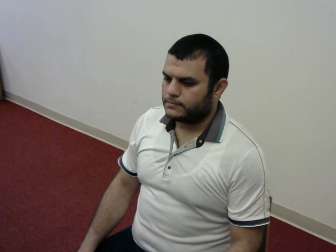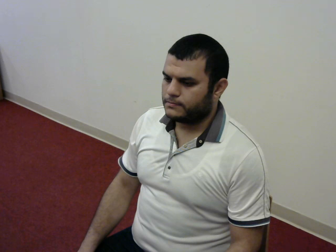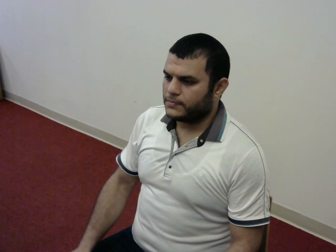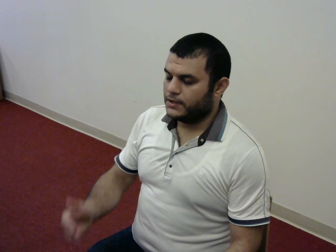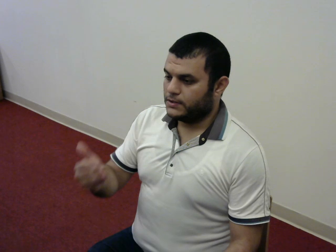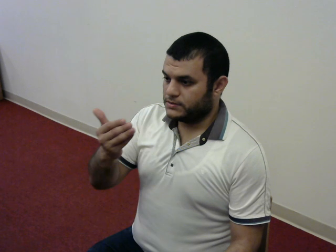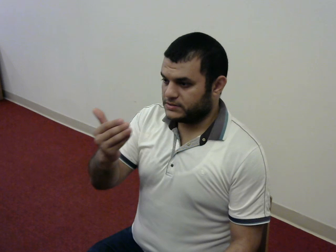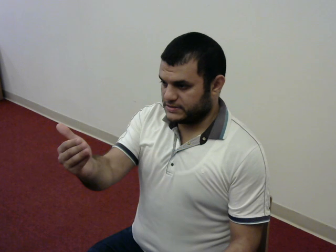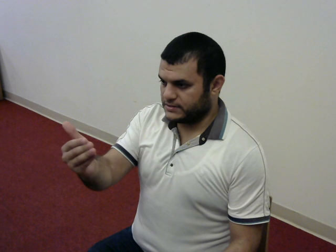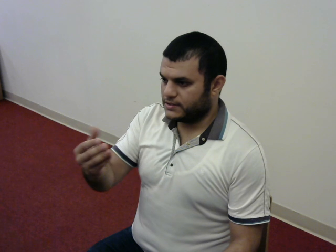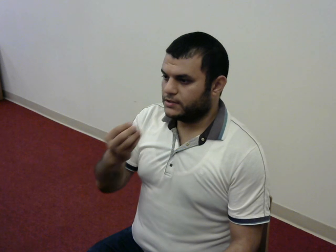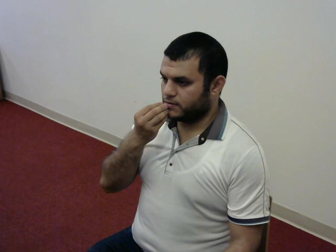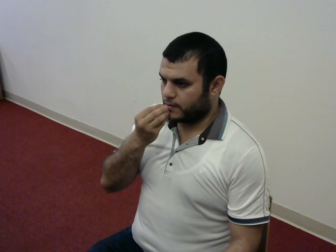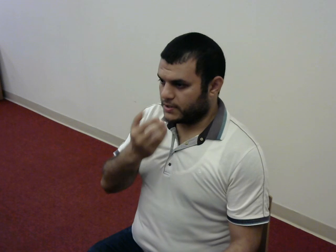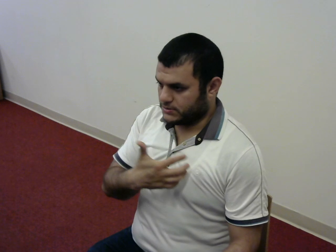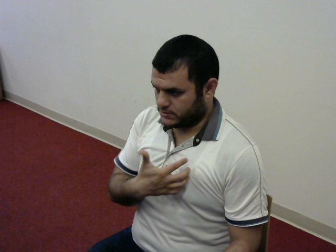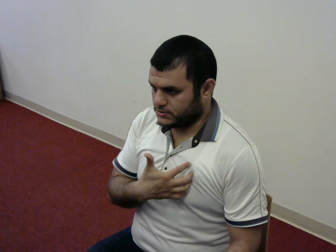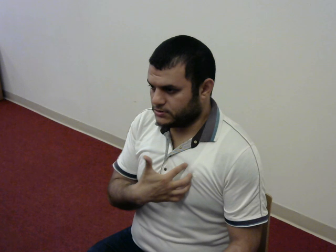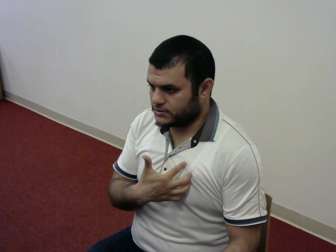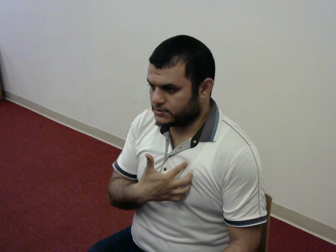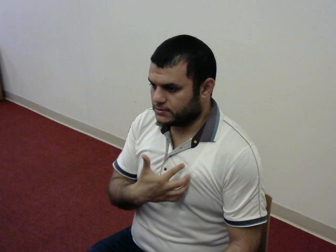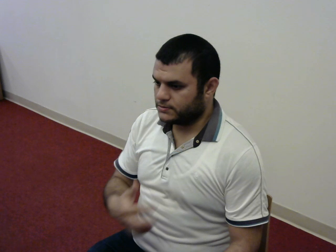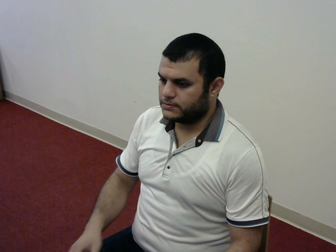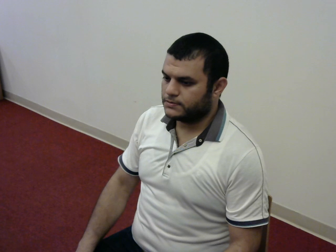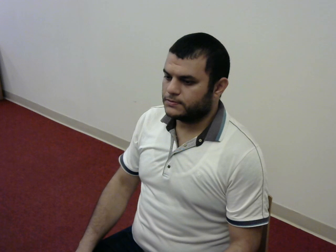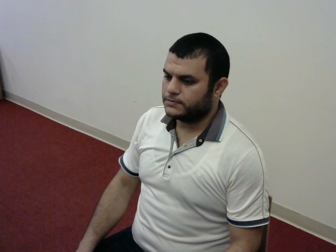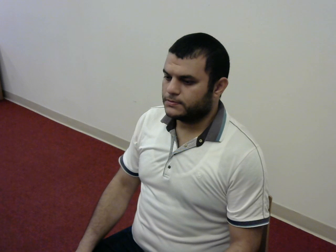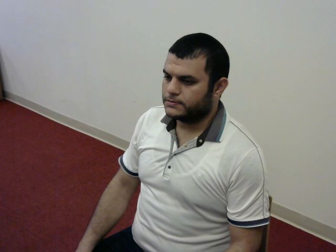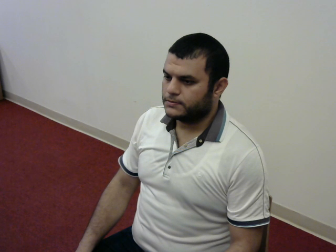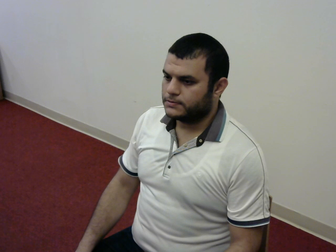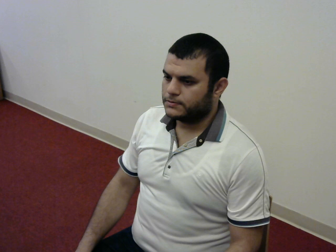Siz yemək istəyirsiniz?